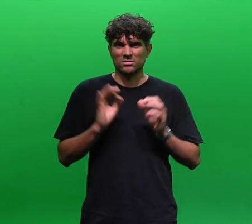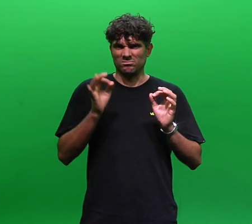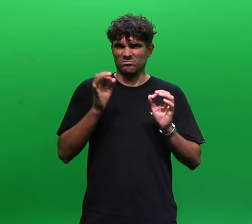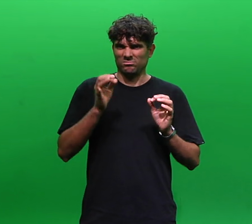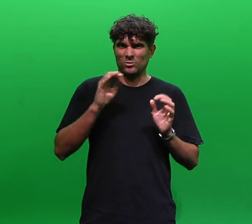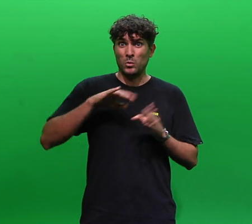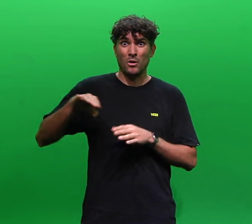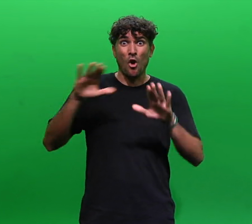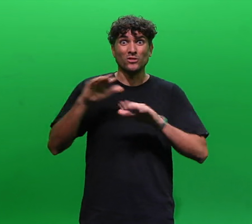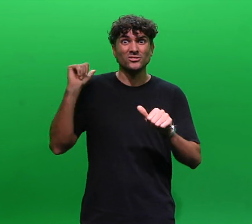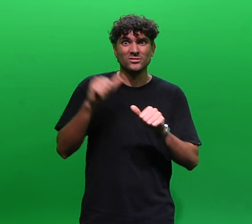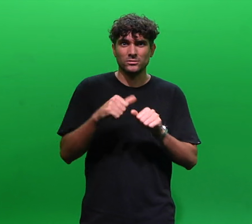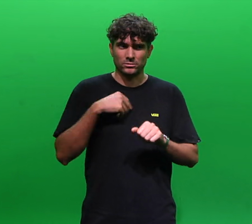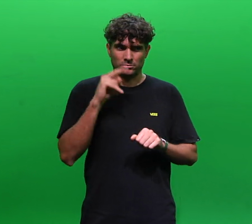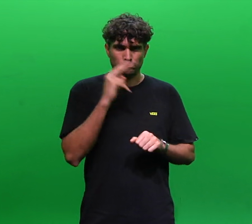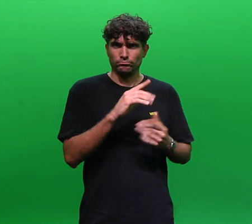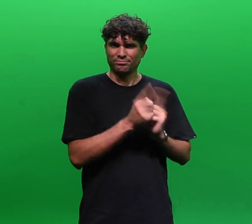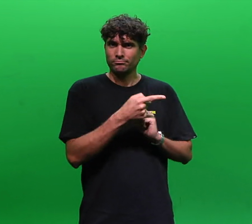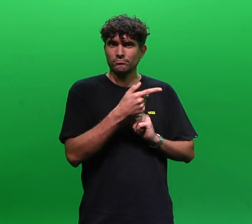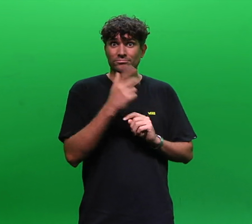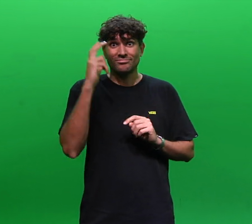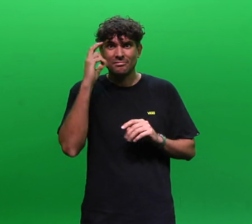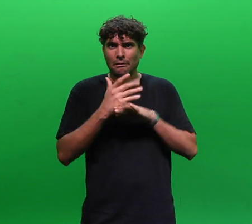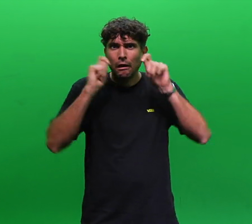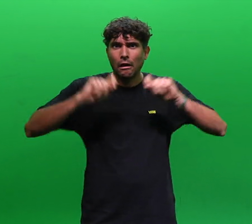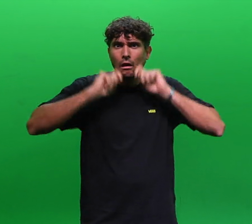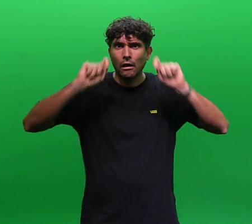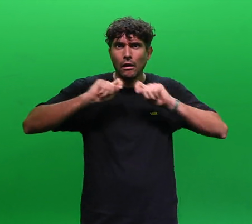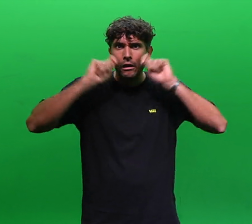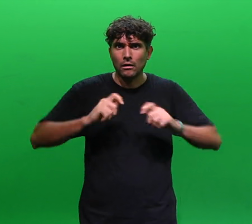Sí, últimament a les nits veig que ha canviat el seu comportament, plora molt.